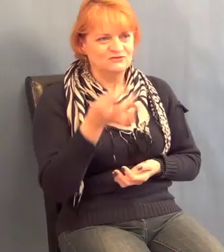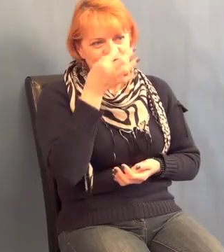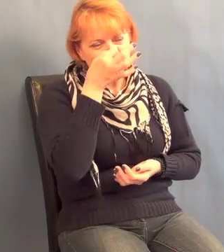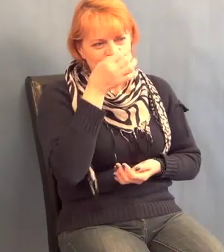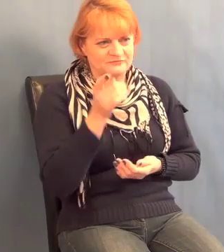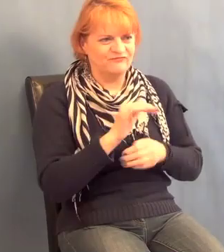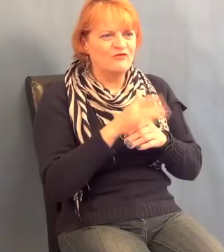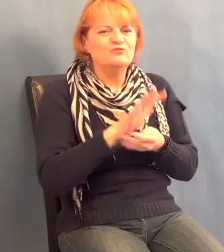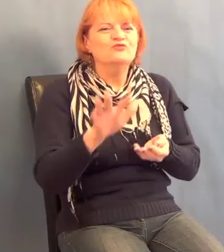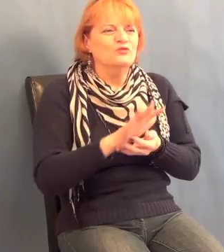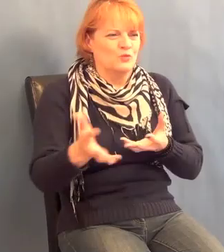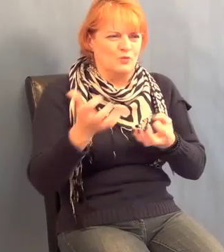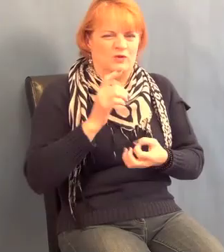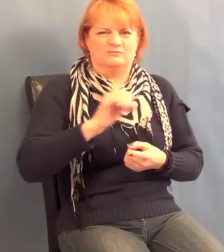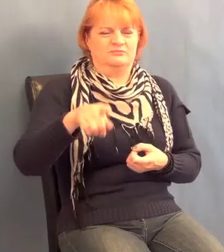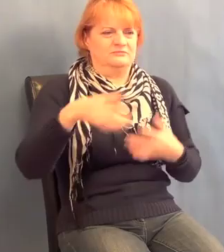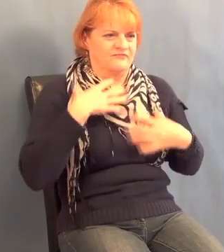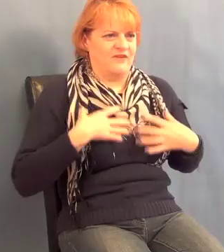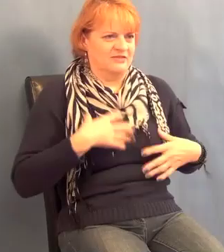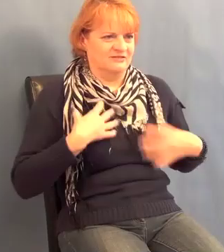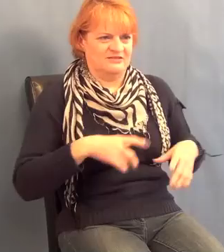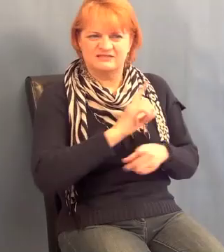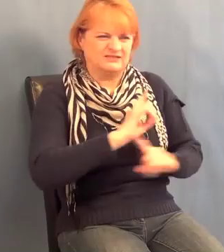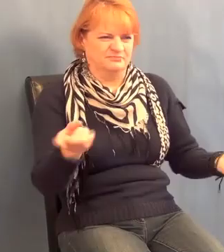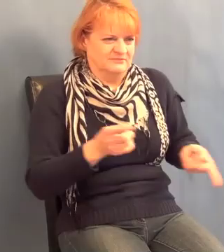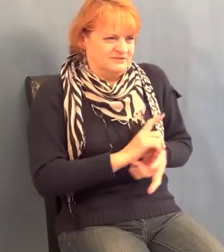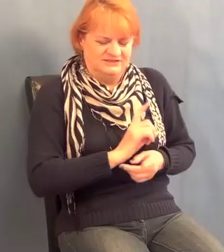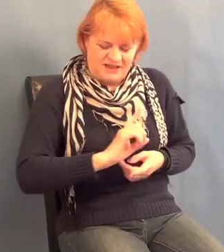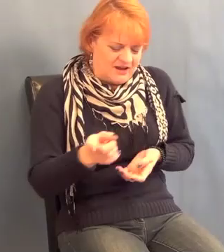Woda śmierdzi i jest brudna, to dlatego nie wolno kąpać się w wannie.